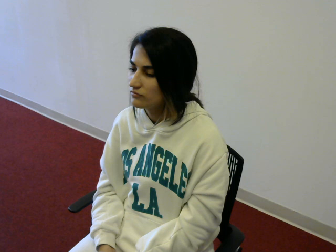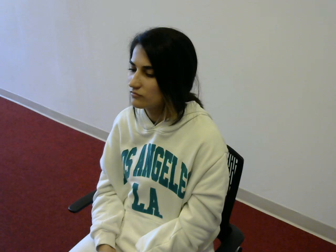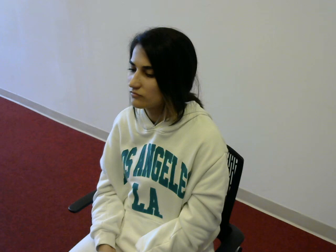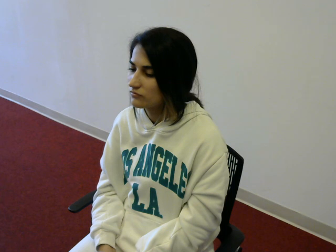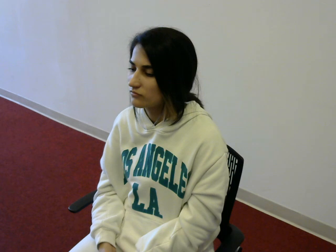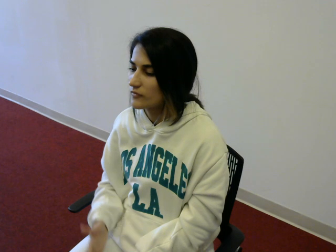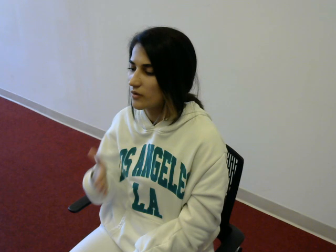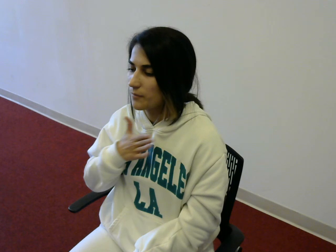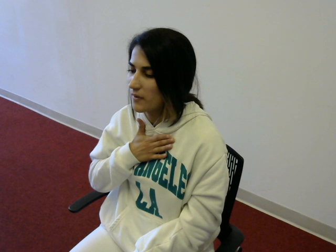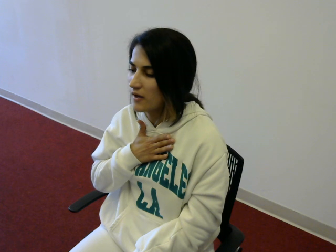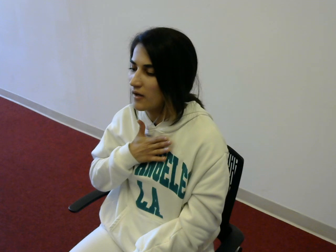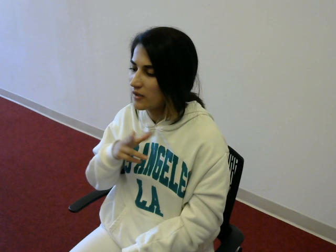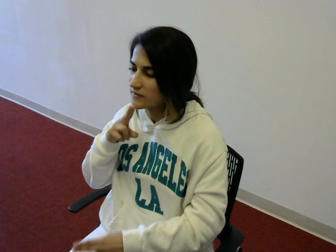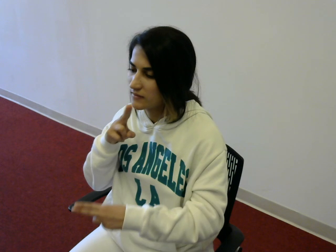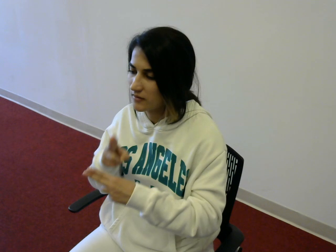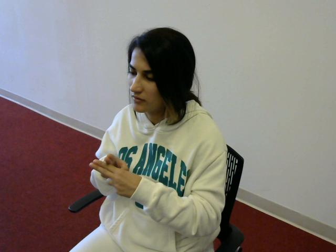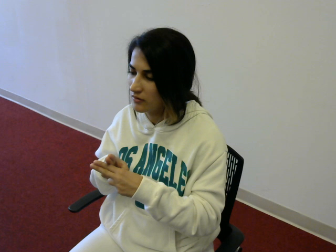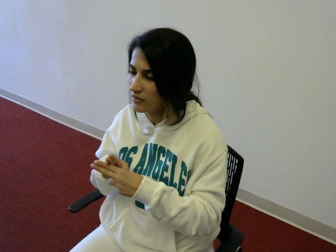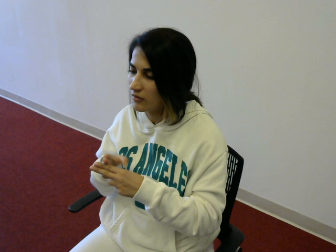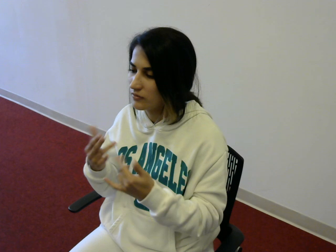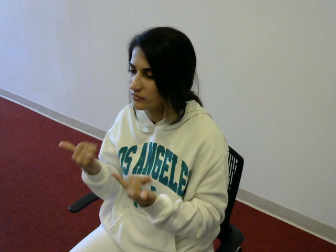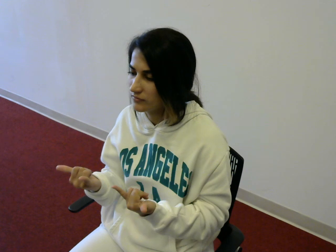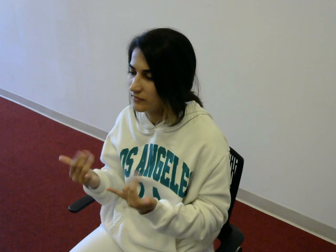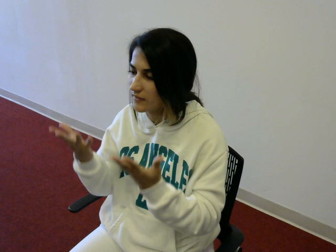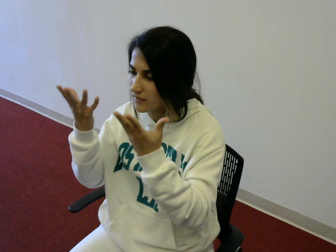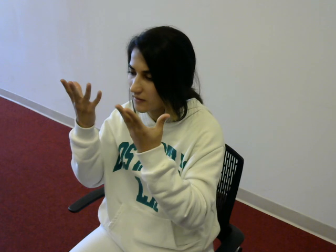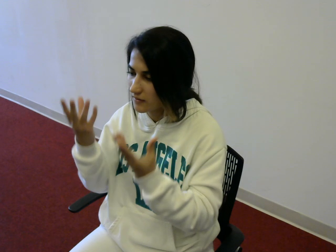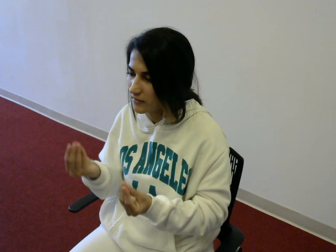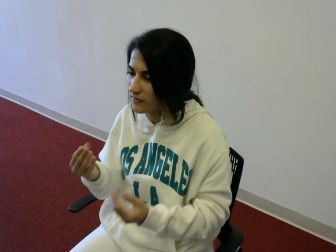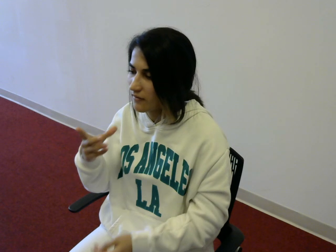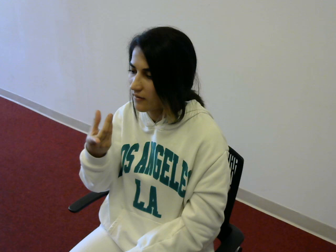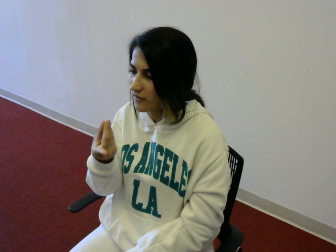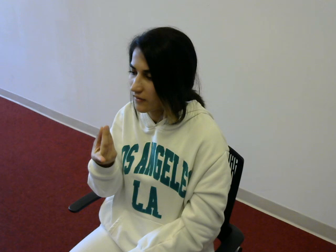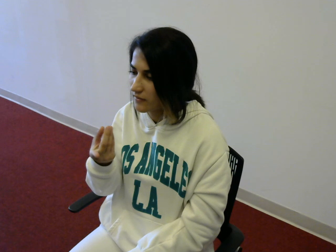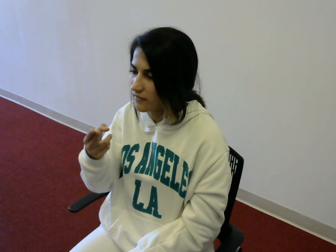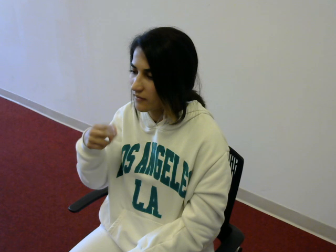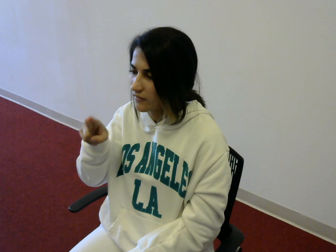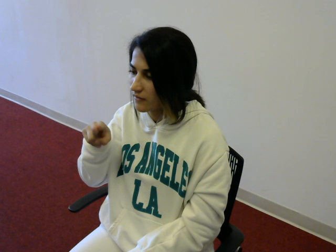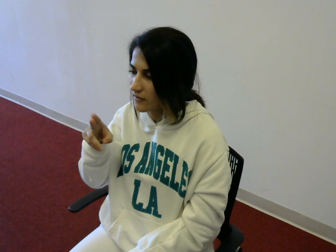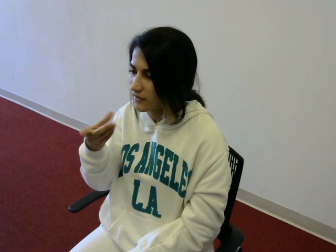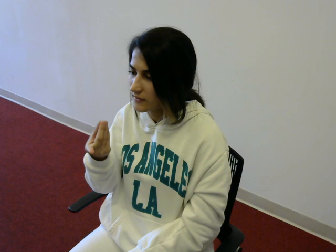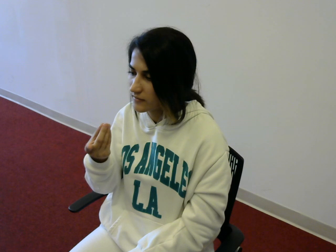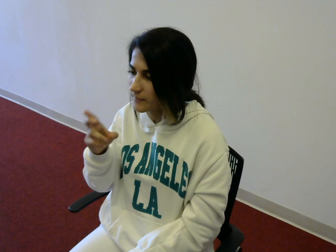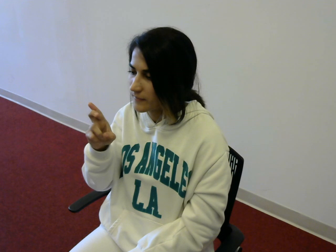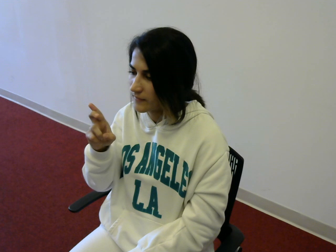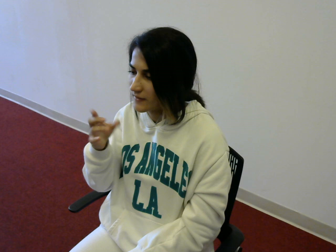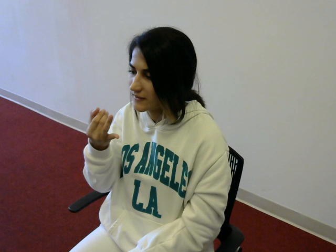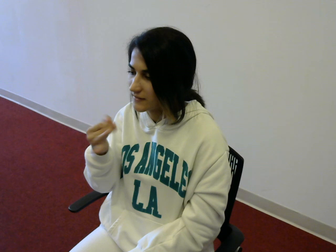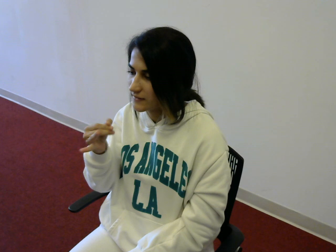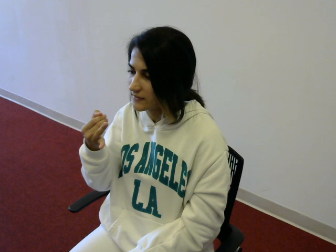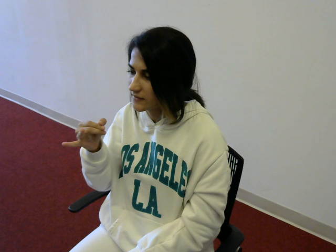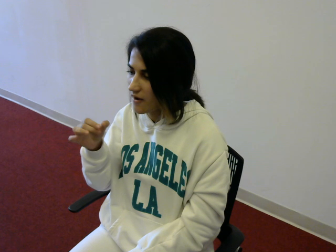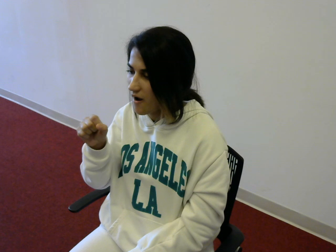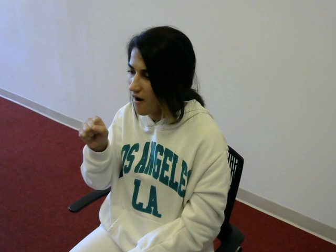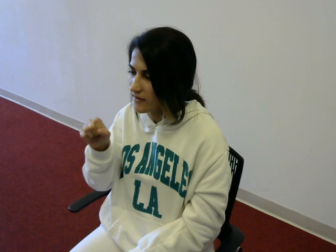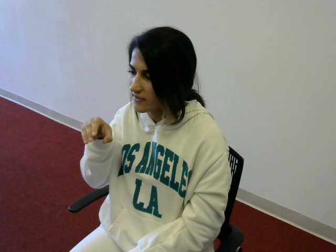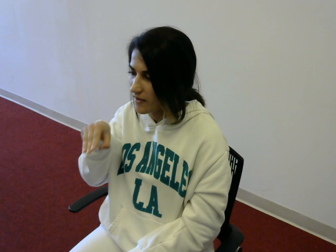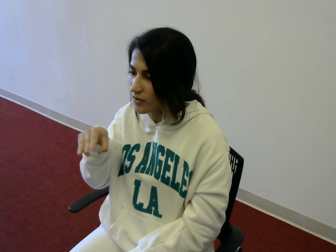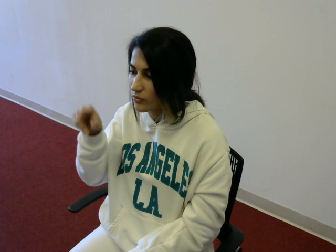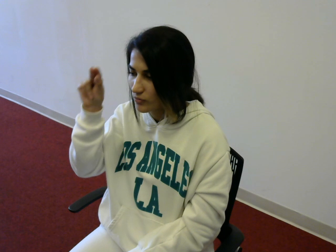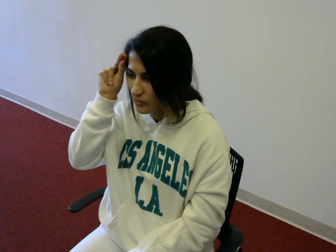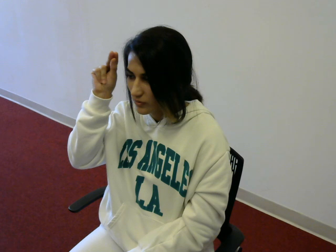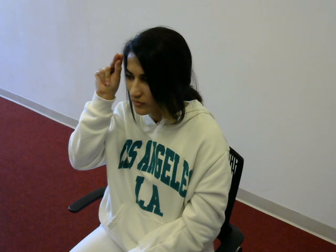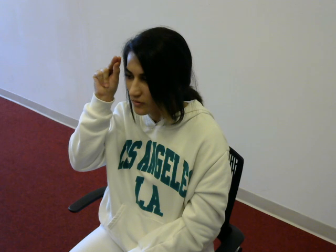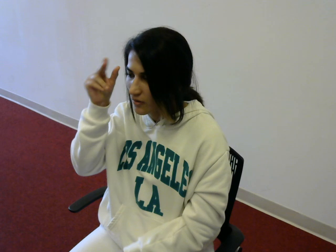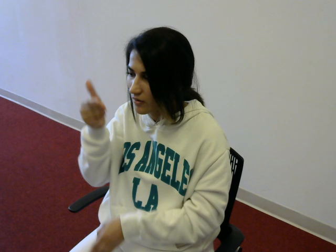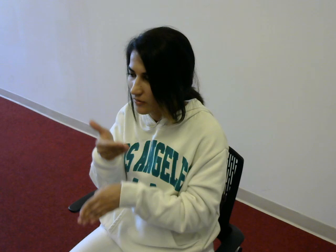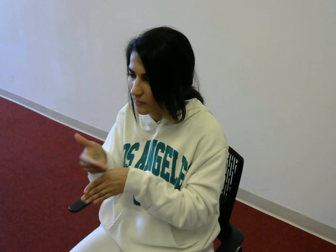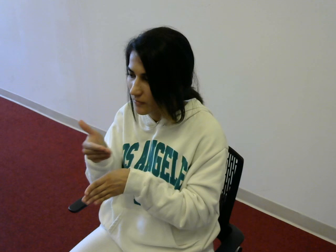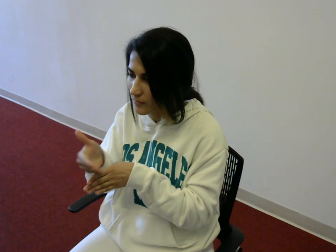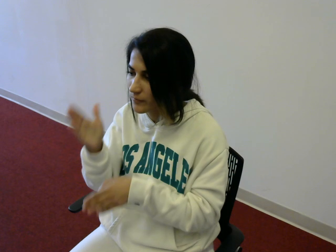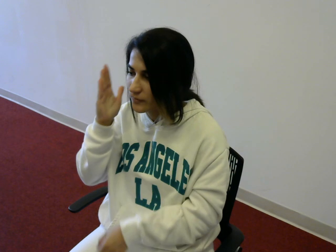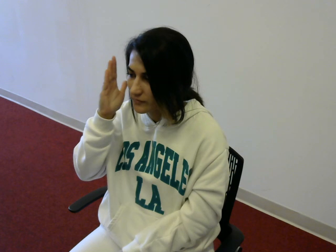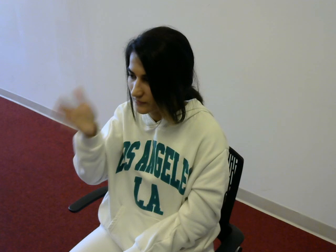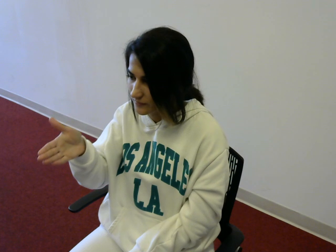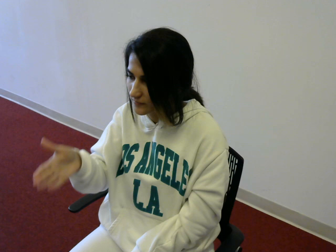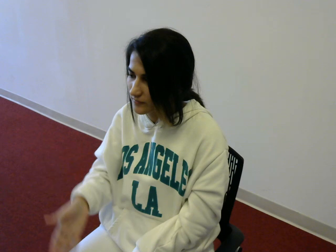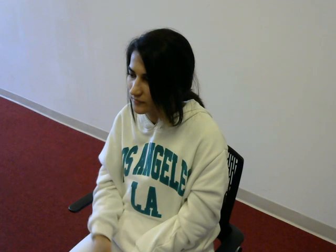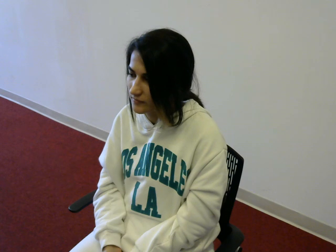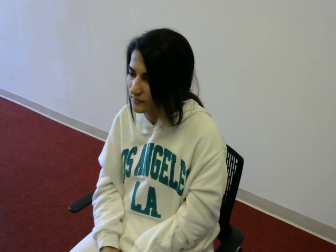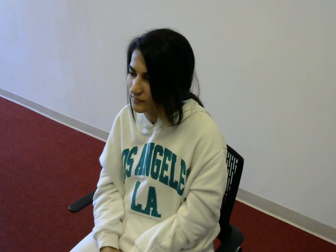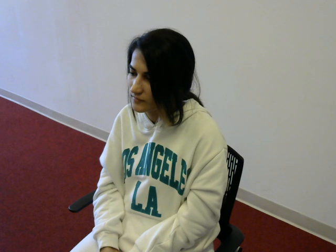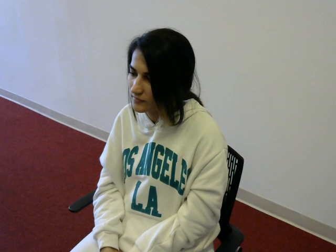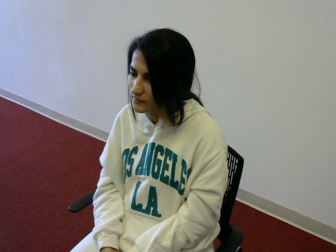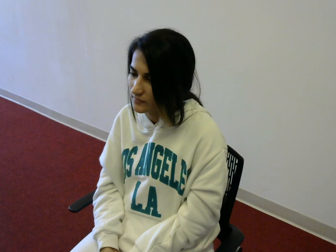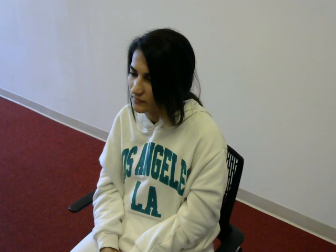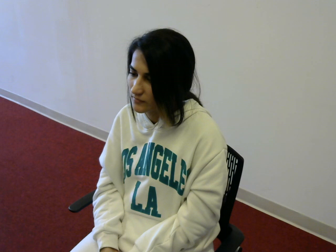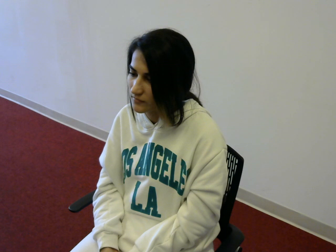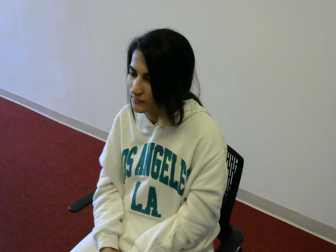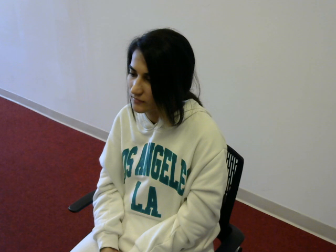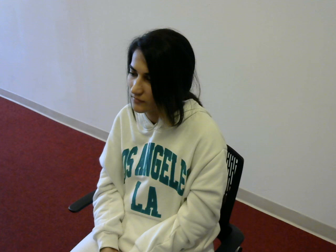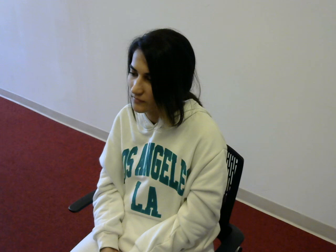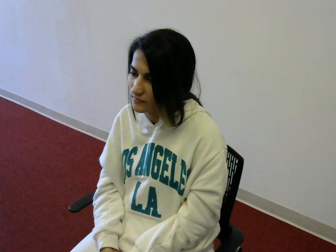Mənim bacım bu gün ədəbiyyat dərsinə gecikəcək